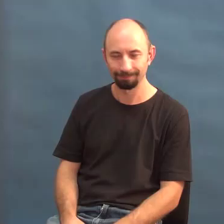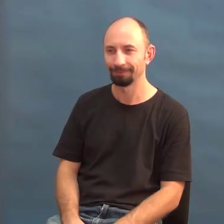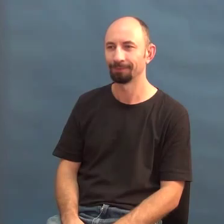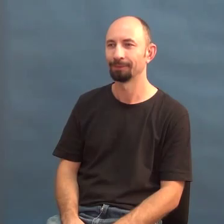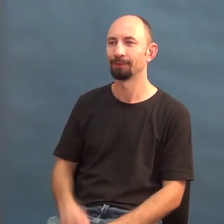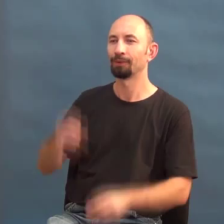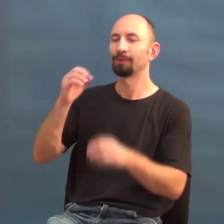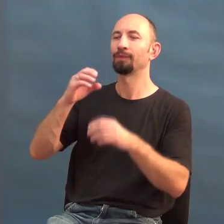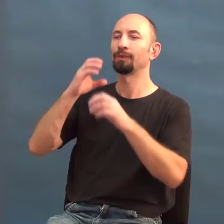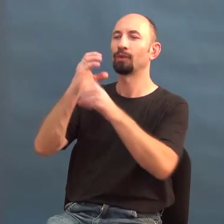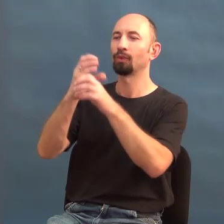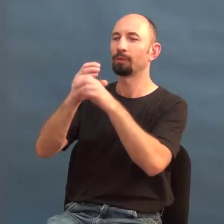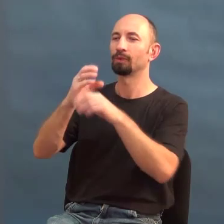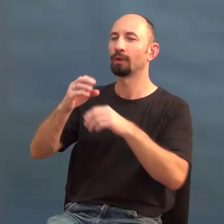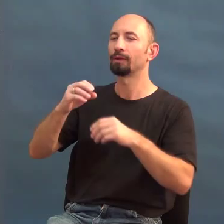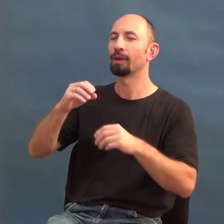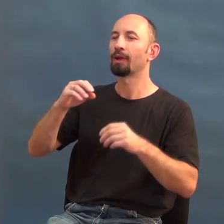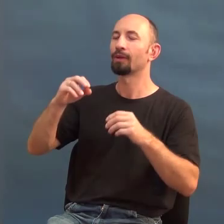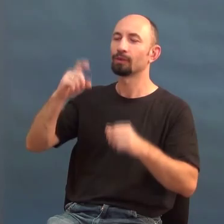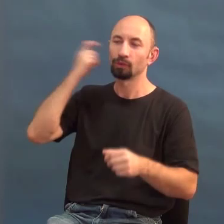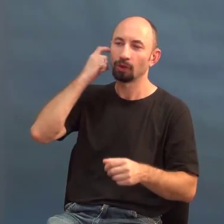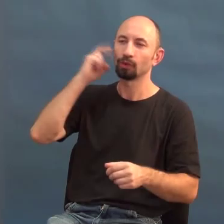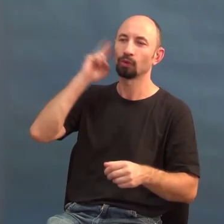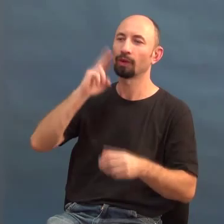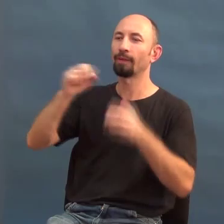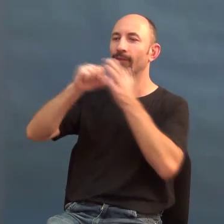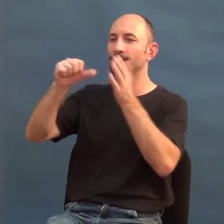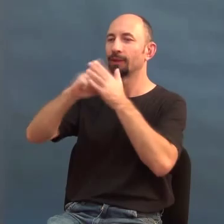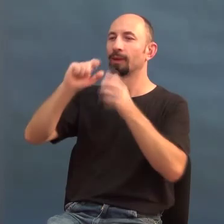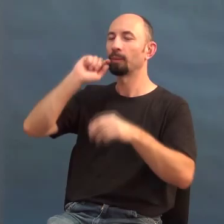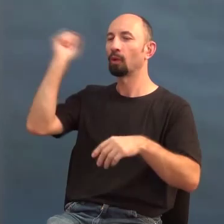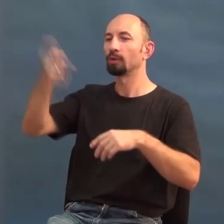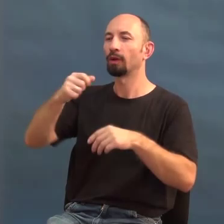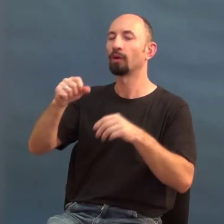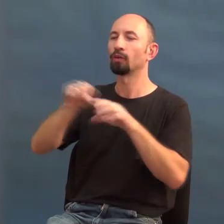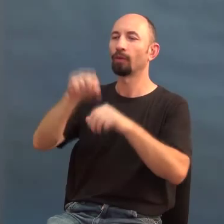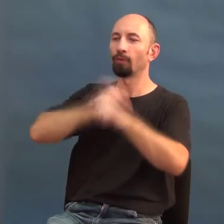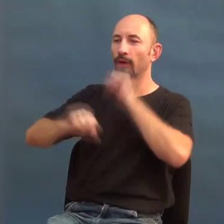W autobusie osoby głuche i słyszące jadą na wycieczkę do Włoch.